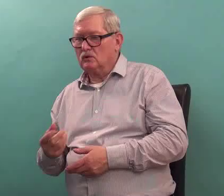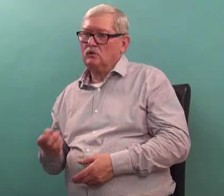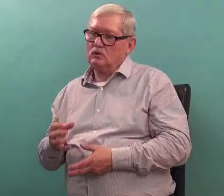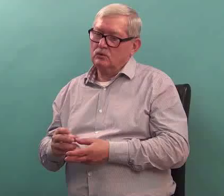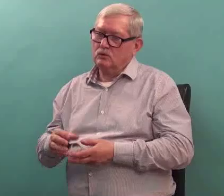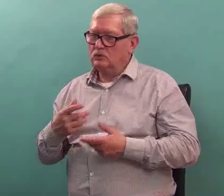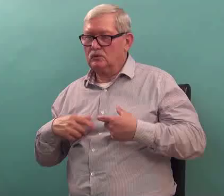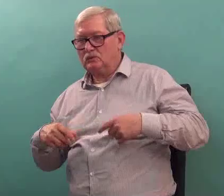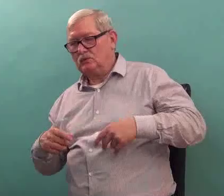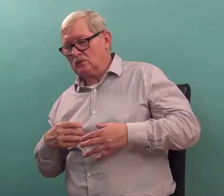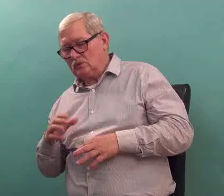Chłopiec mówi, że on tego nie zrobił.